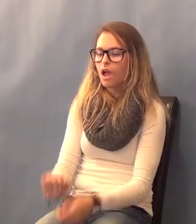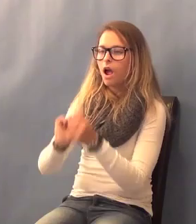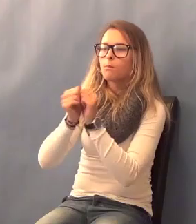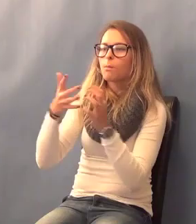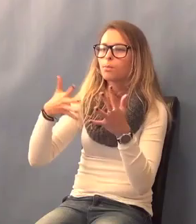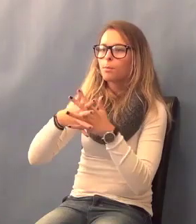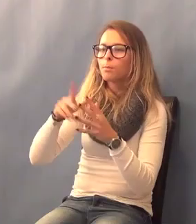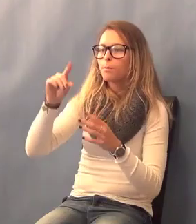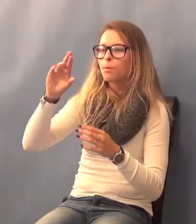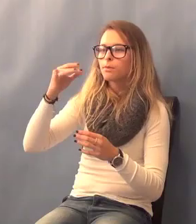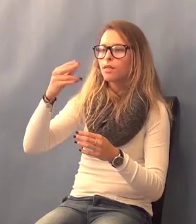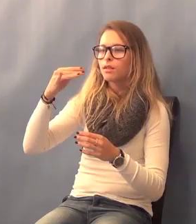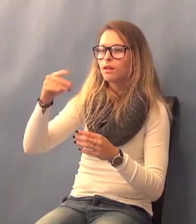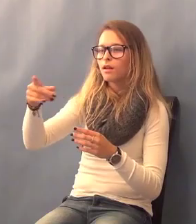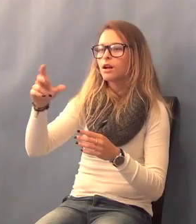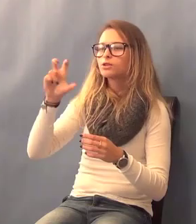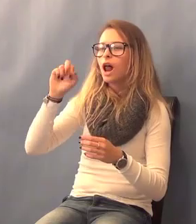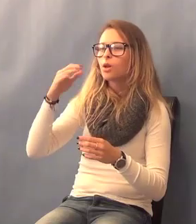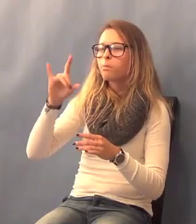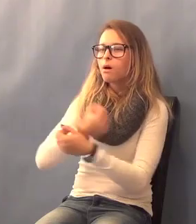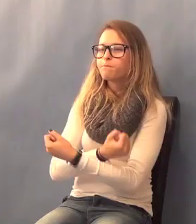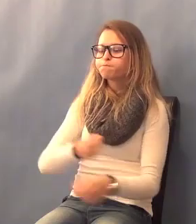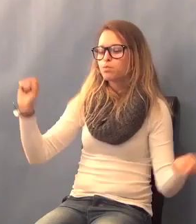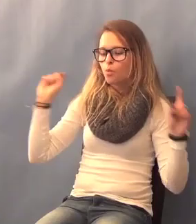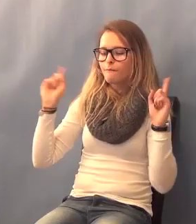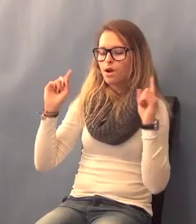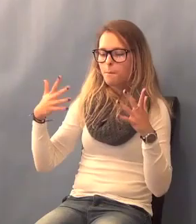Albo promieniowanie, tak jak w Czarnobylu, wybuch bomby i jest ostrzeżenie.